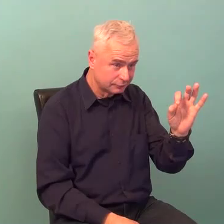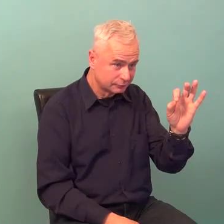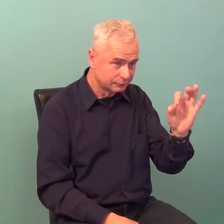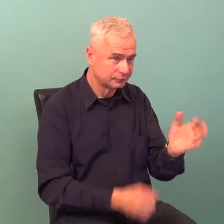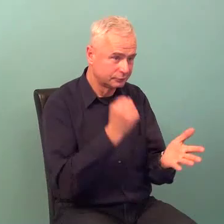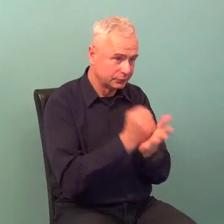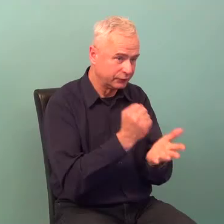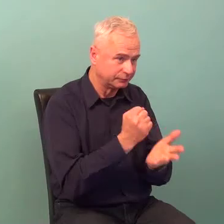Sprawa.